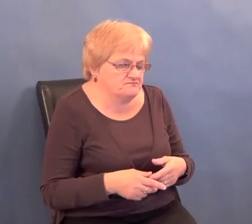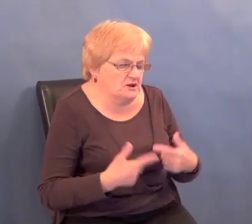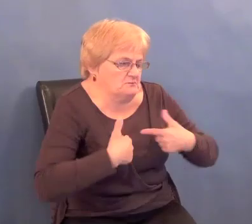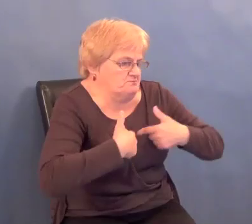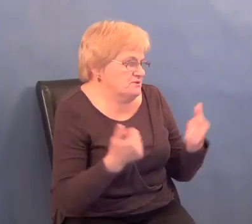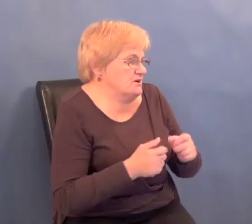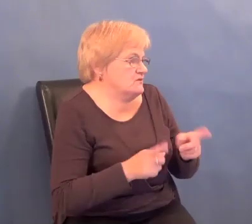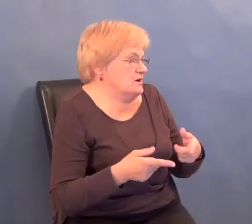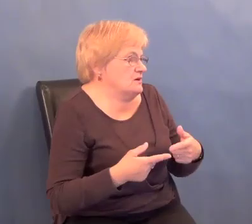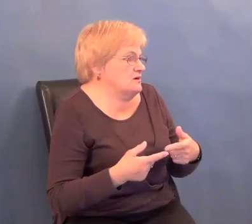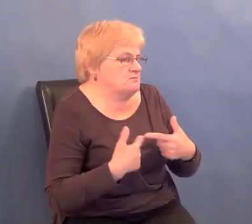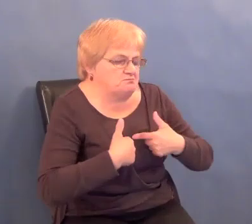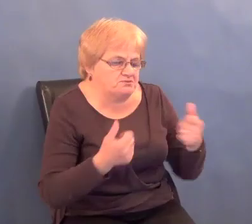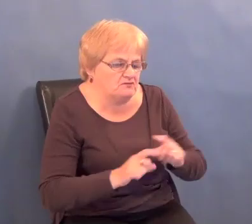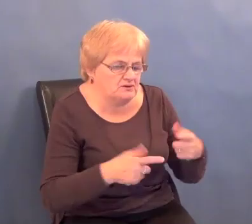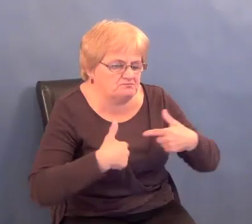Nie wolno się przeziębiać.